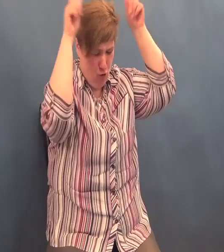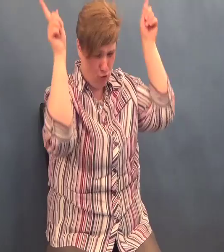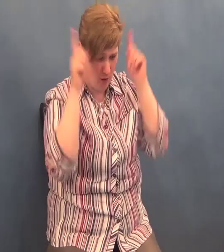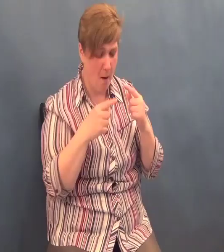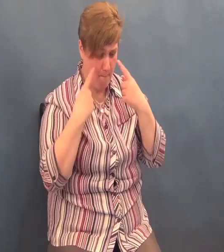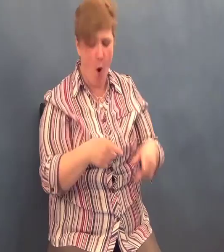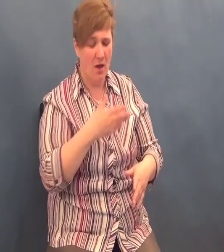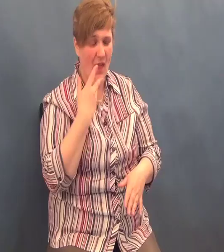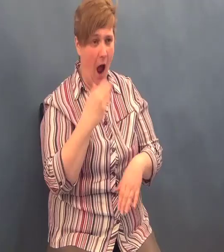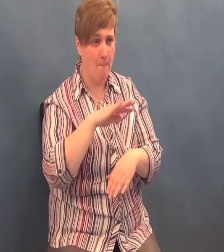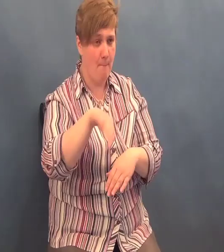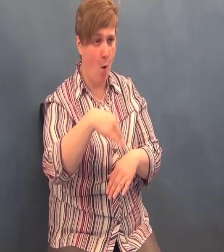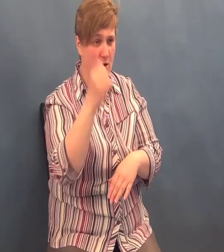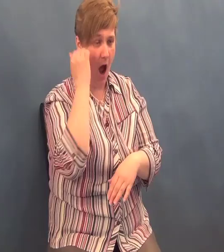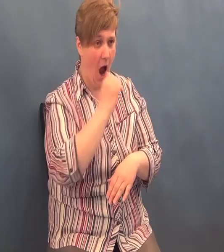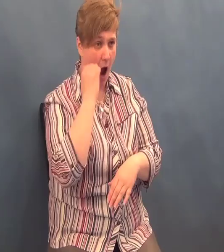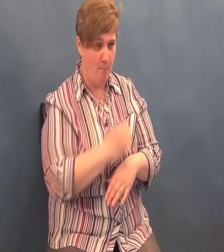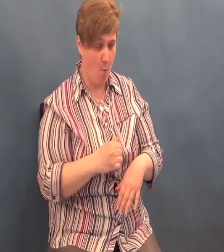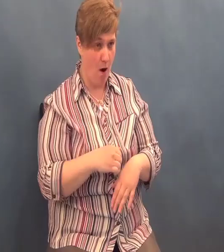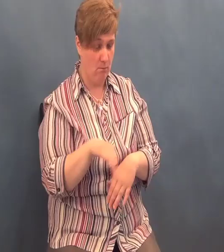Myszka zauważa, że nie ma jabłek, jest pusto.